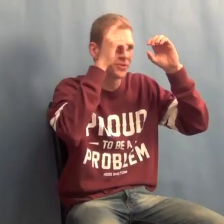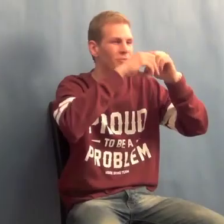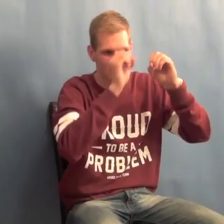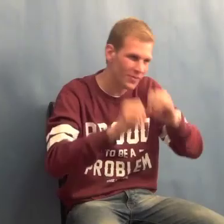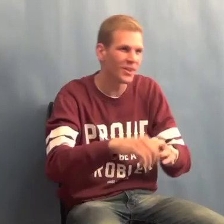Odłożył lornetkę.